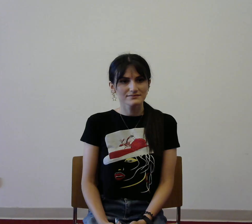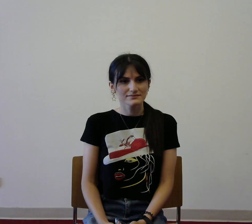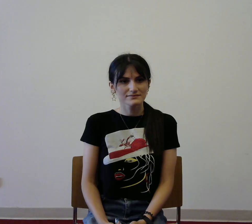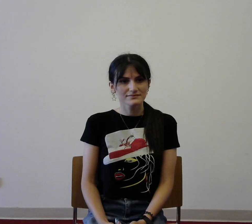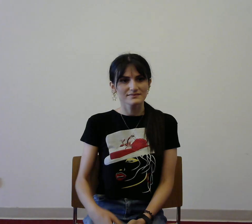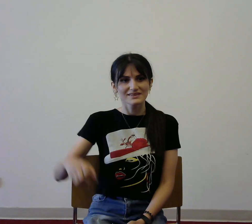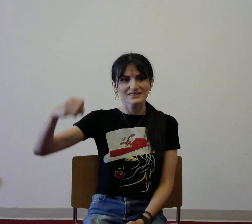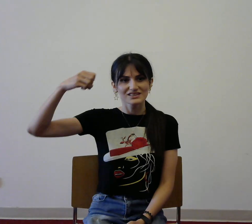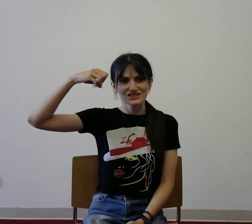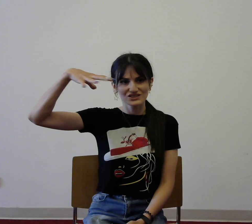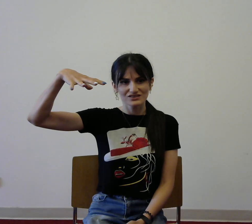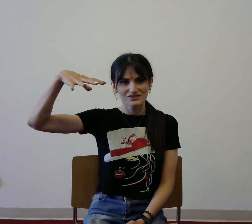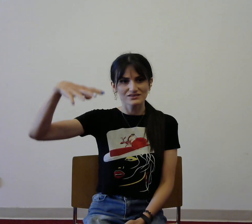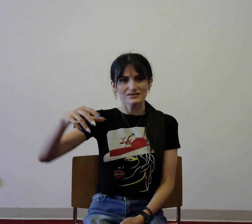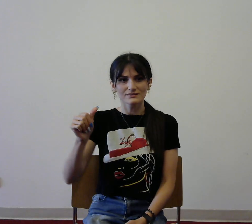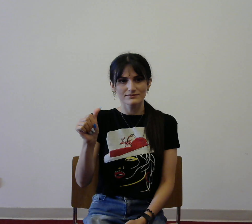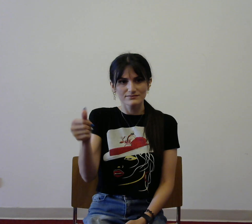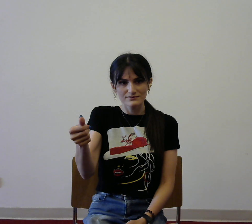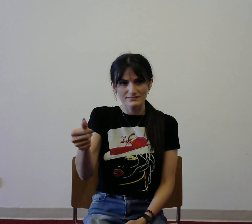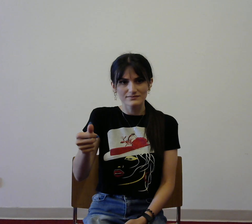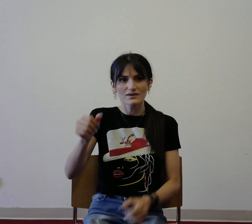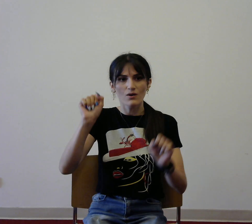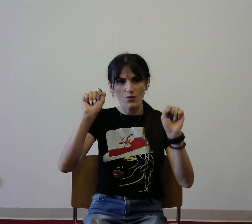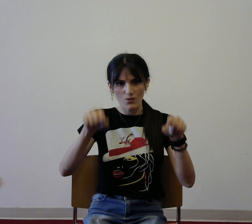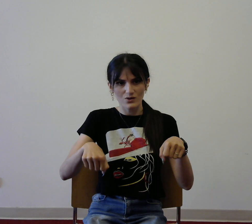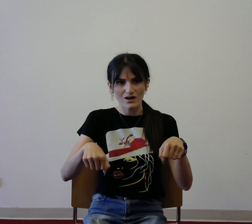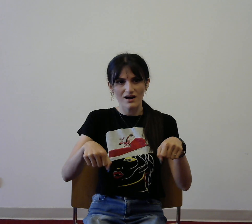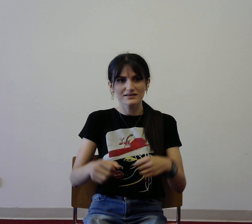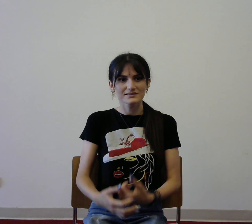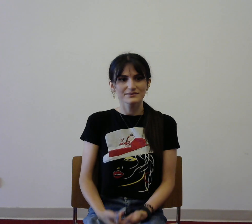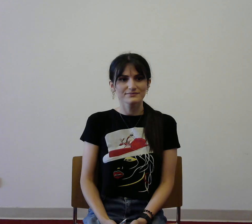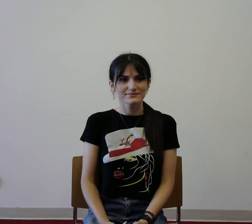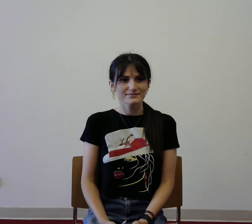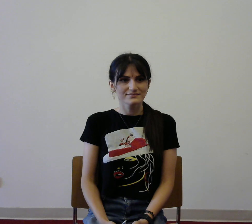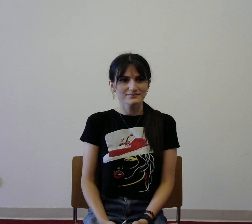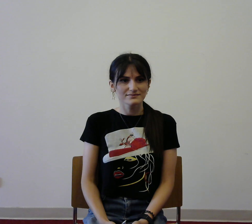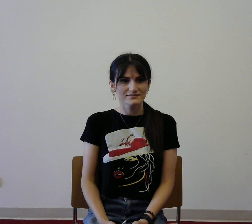İşığı yandırmaq olarmı?